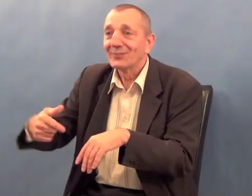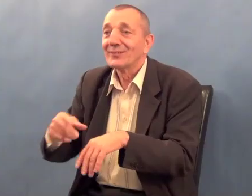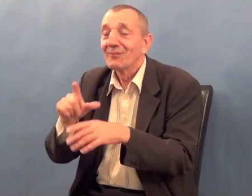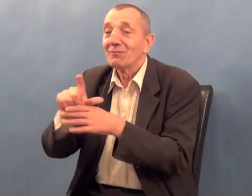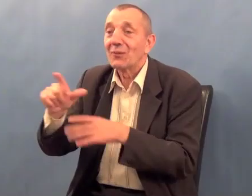Tak, ukradziono.